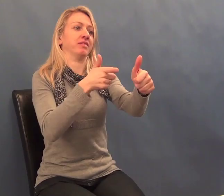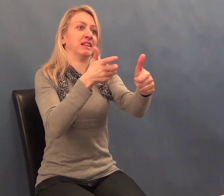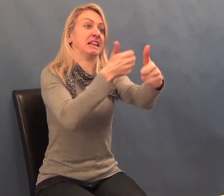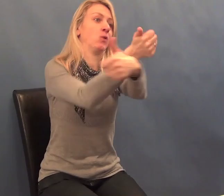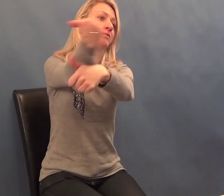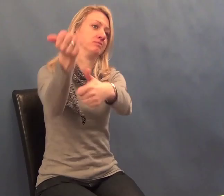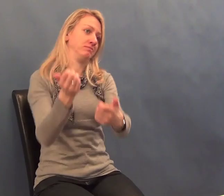Biegnie za nim, a on ucieka w prawo.